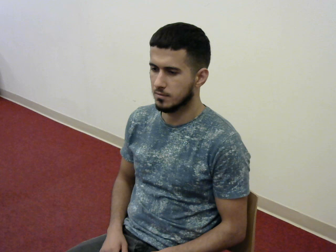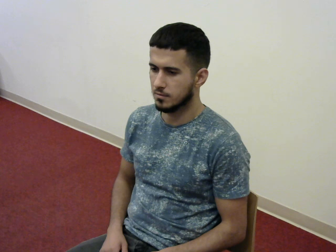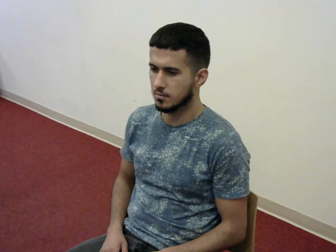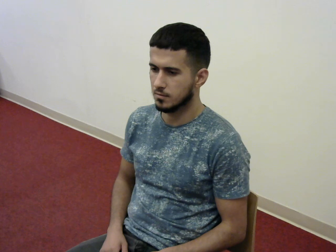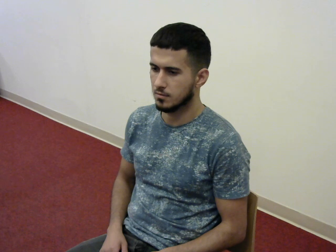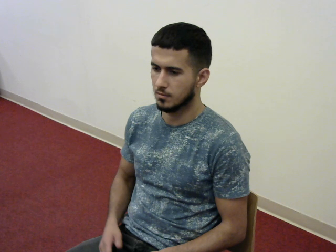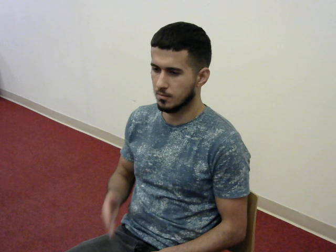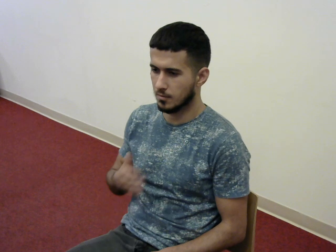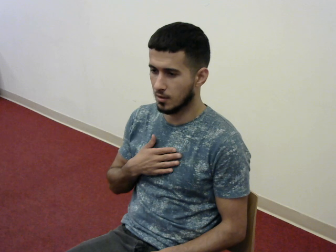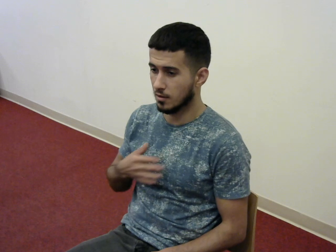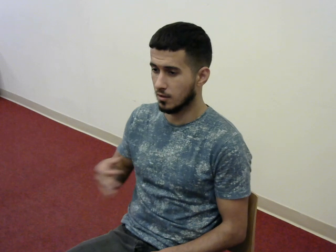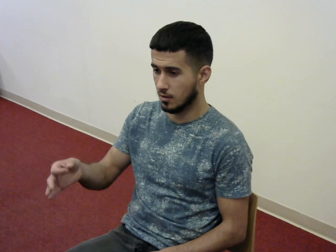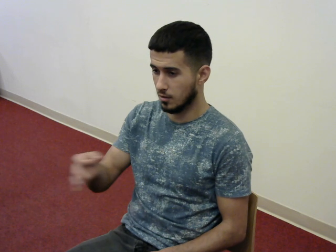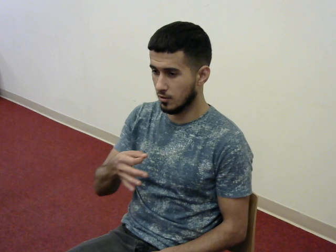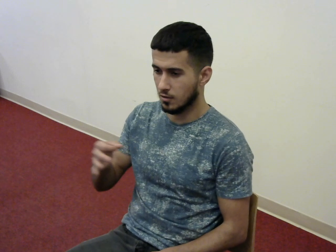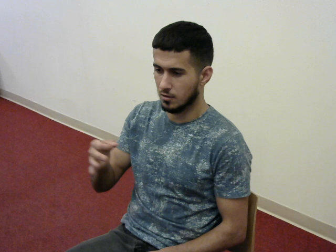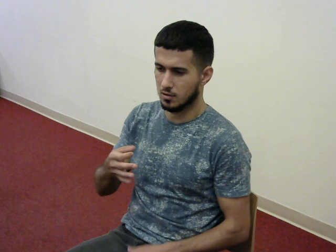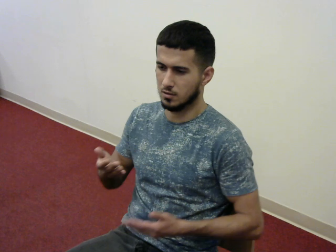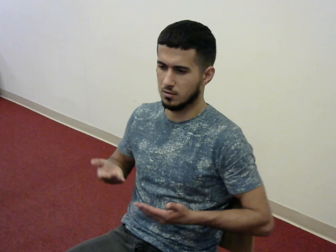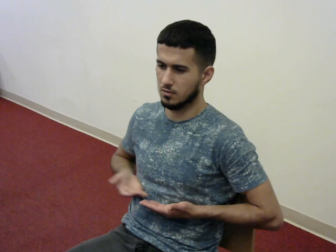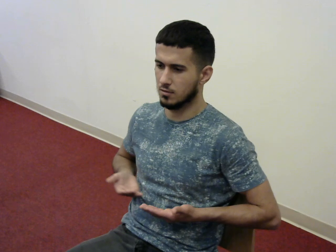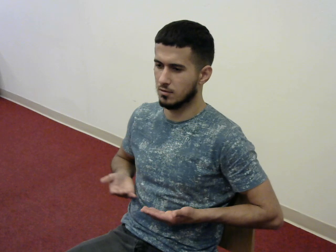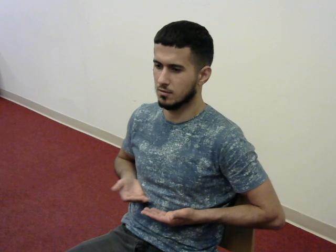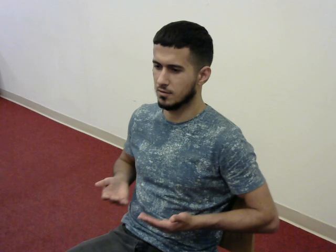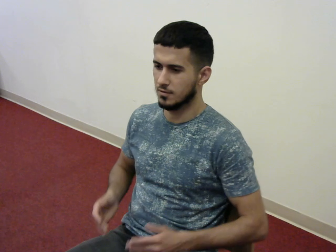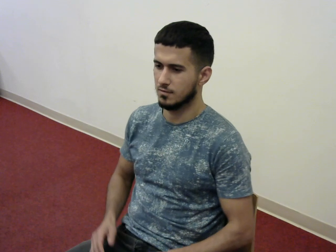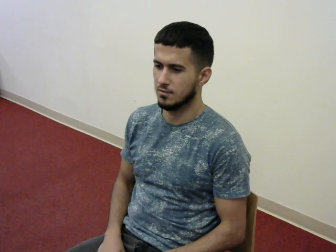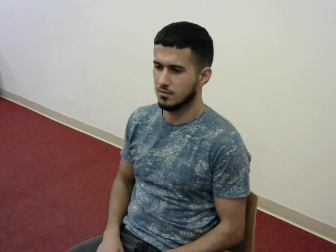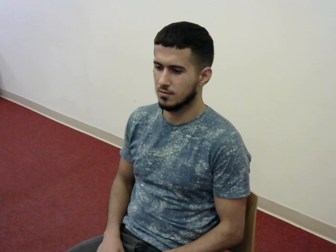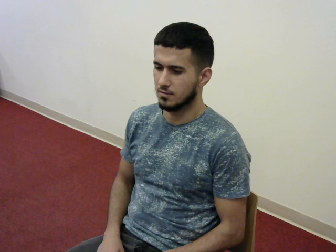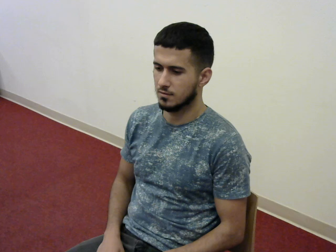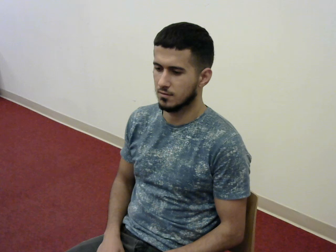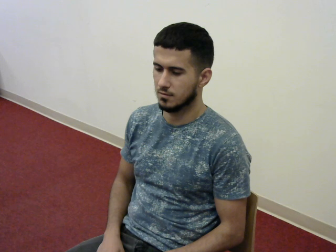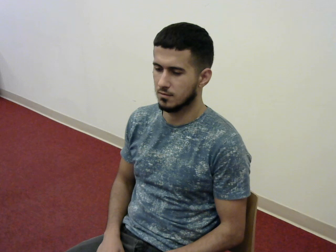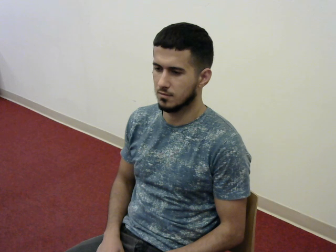Mən rayonda yaşayıram